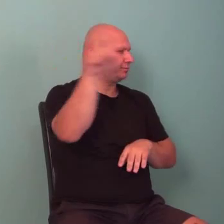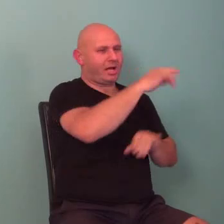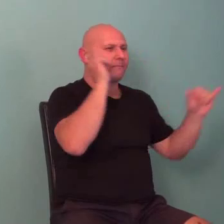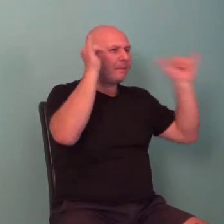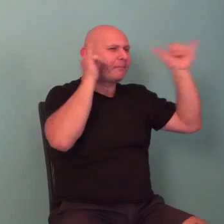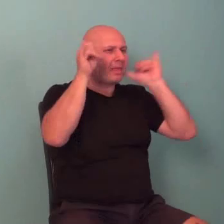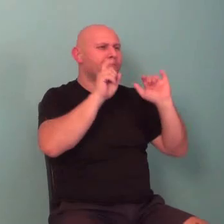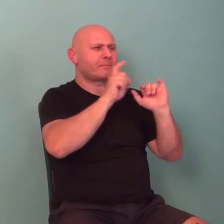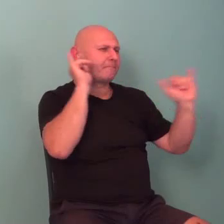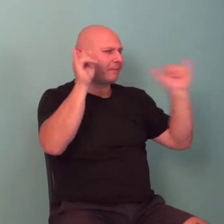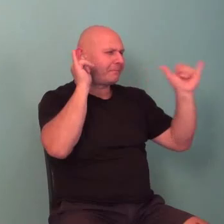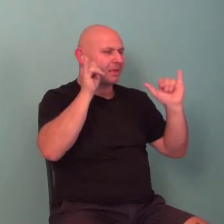Ptaszek robi dużo hałasu.